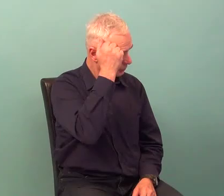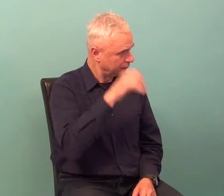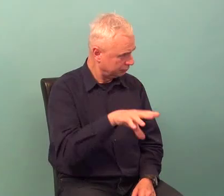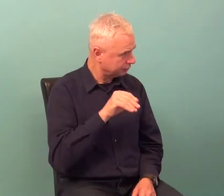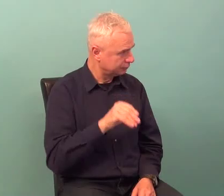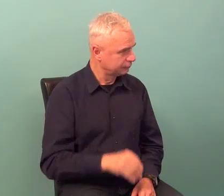Skopiować.